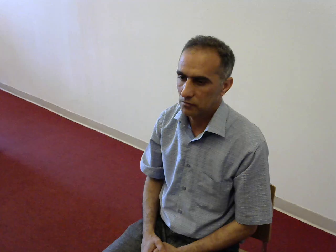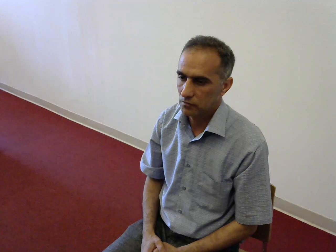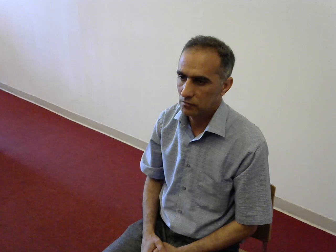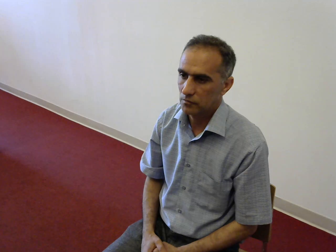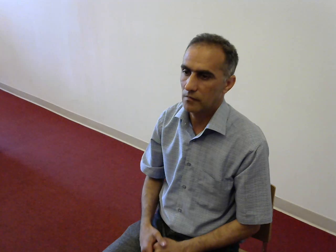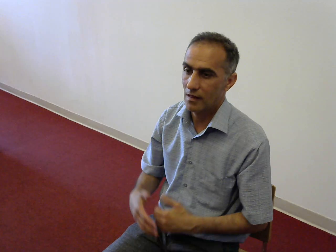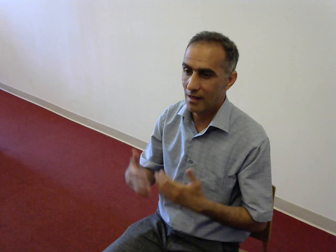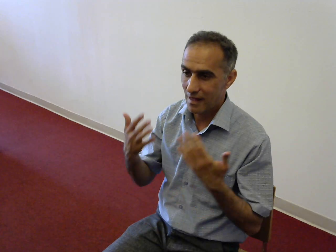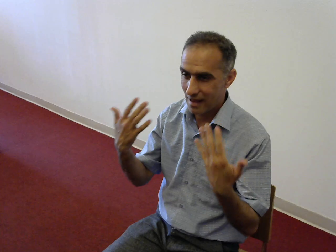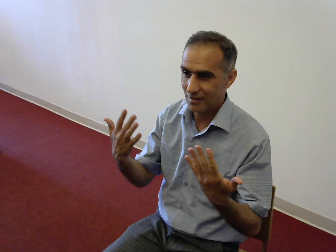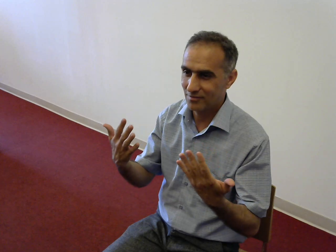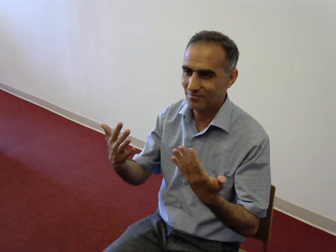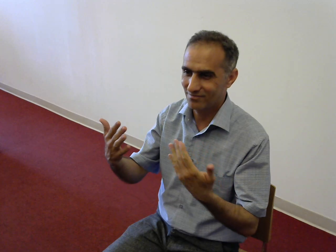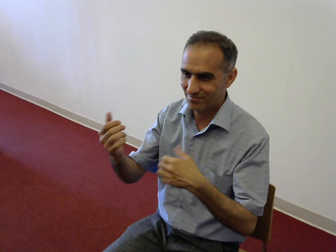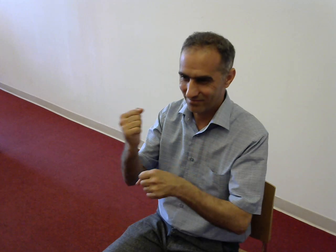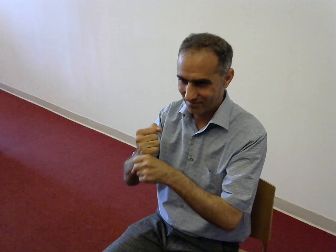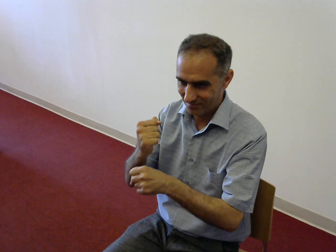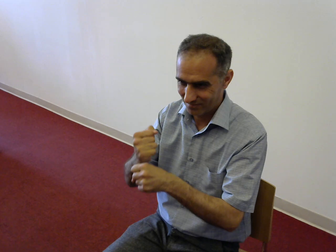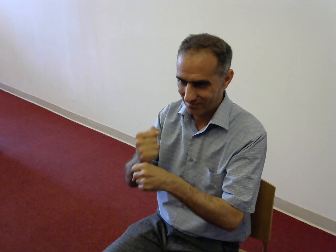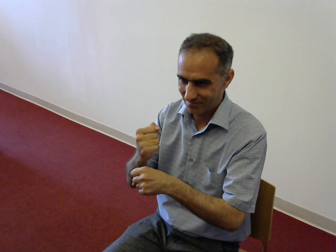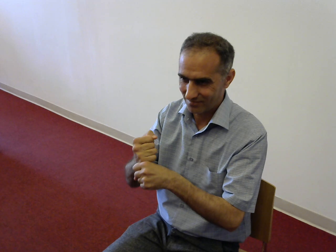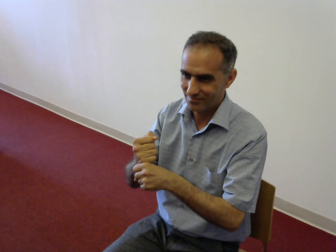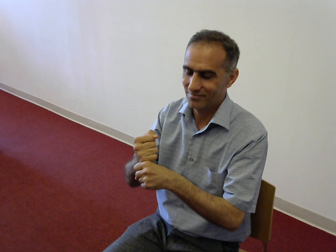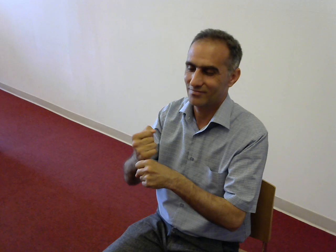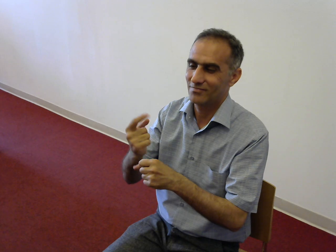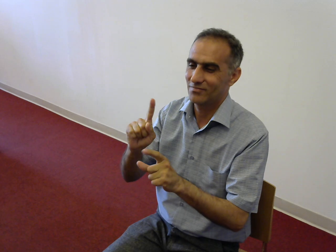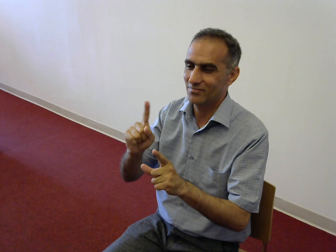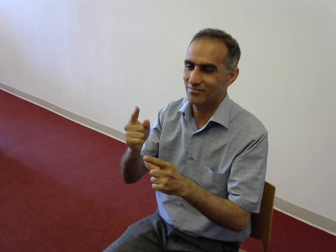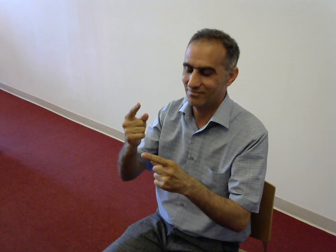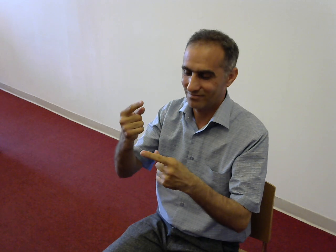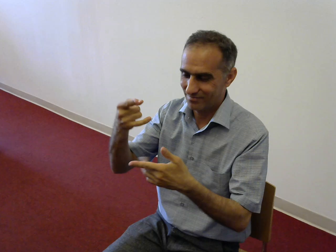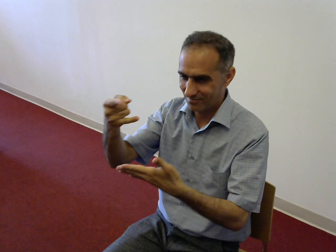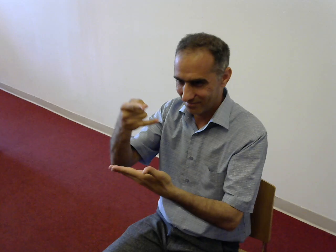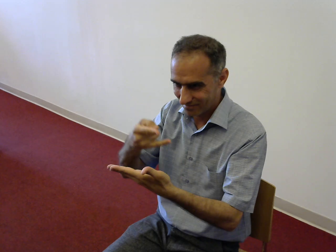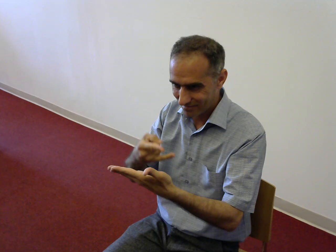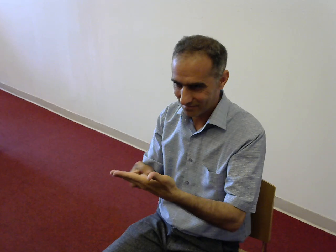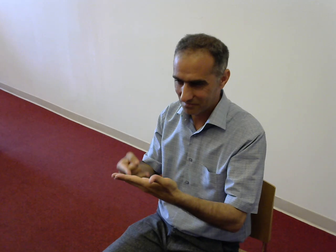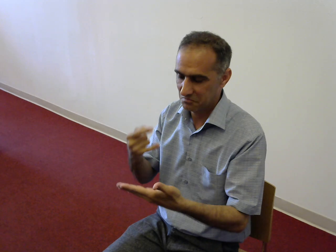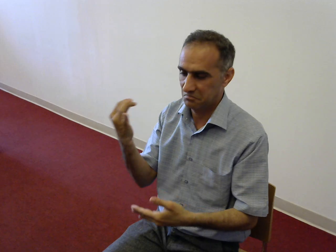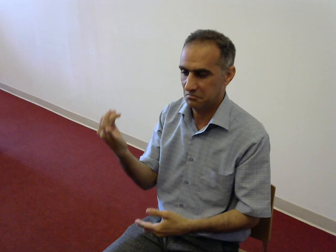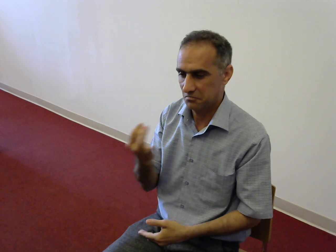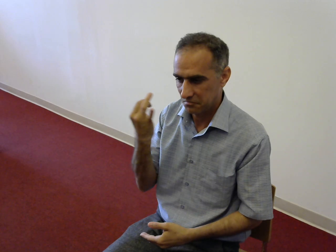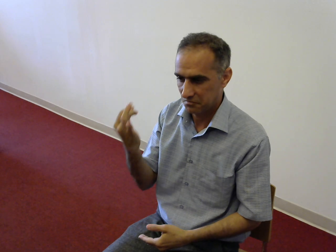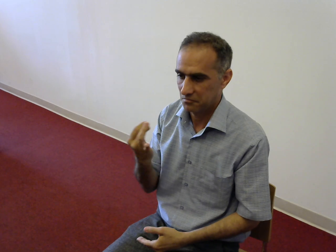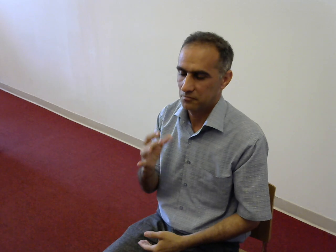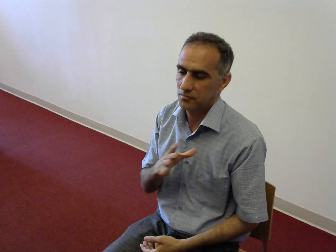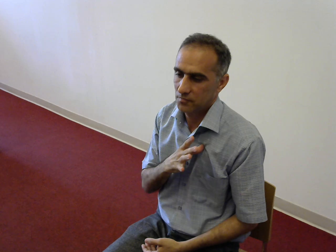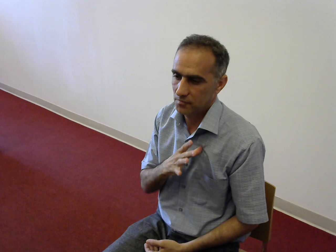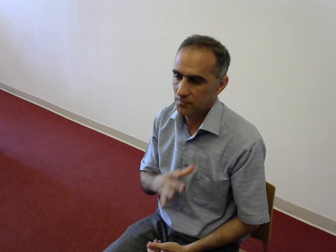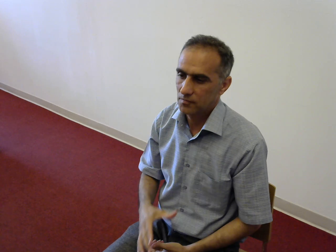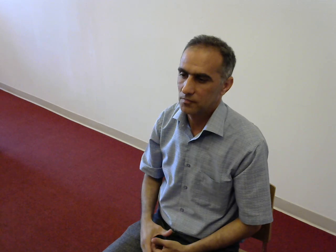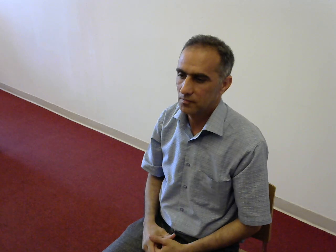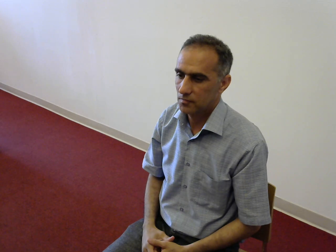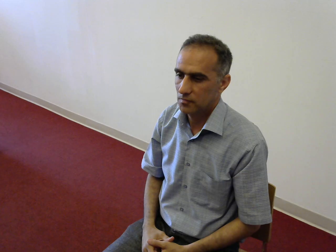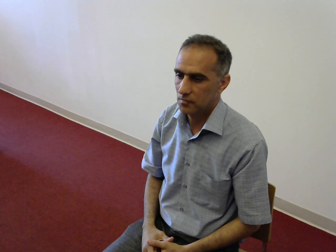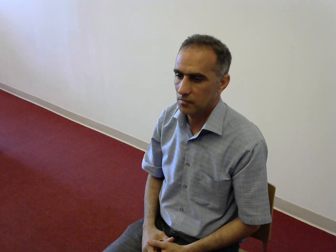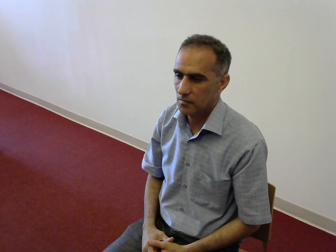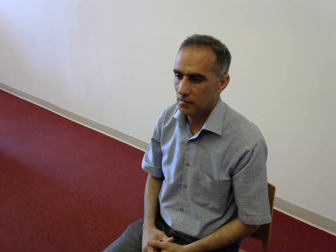Əl işləri sərgisi maraqlı idi